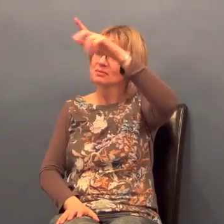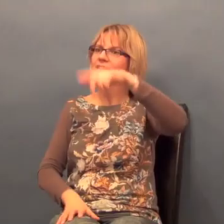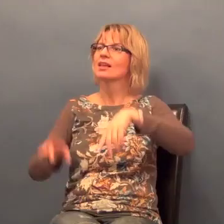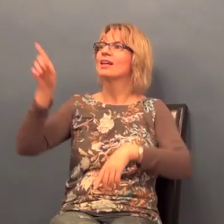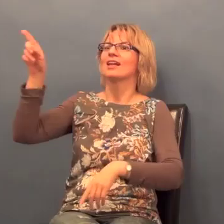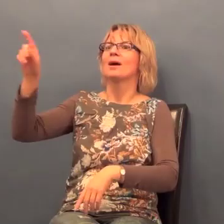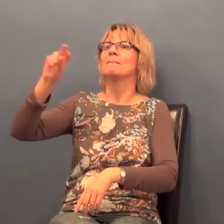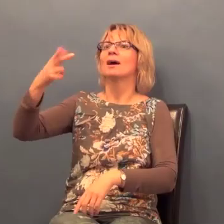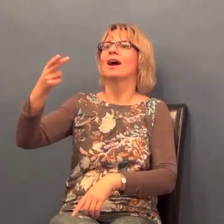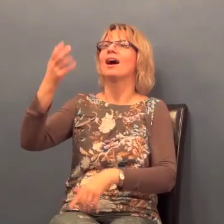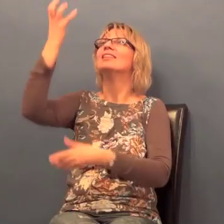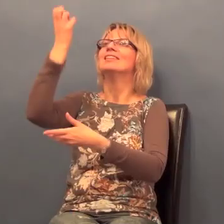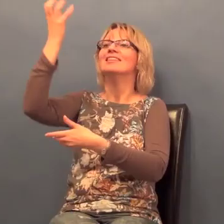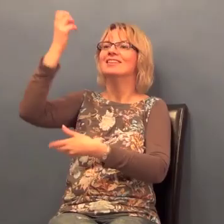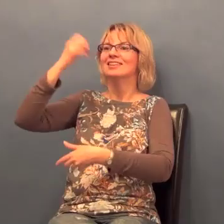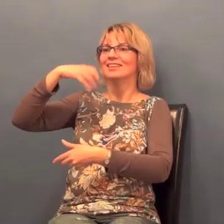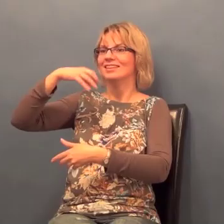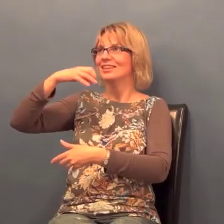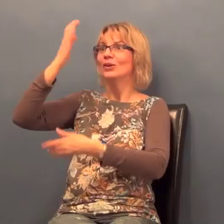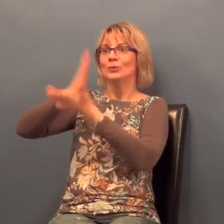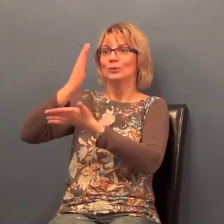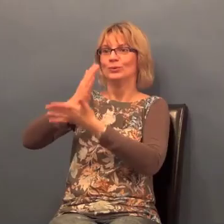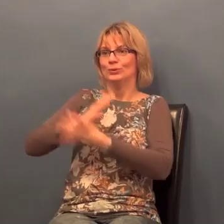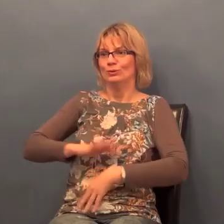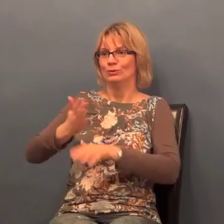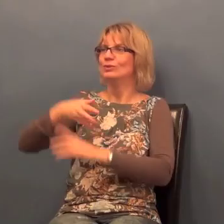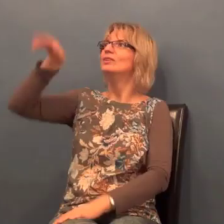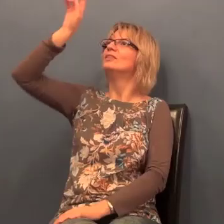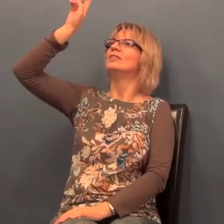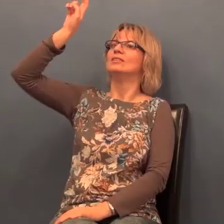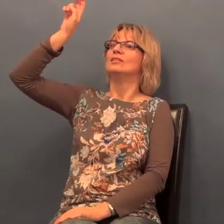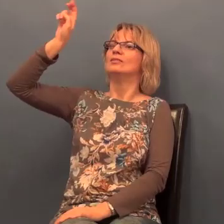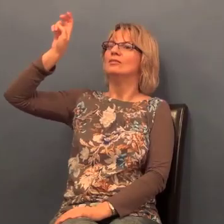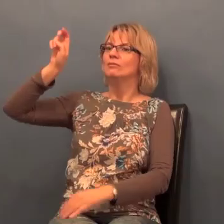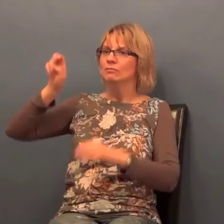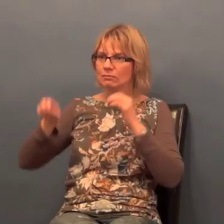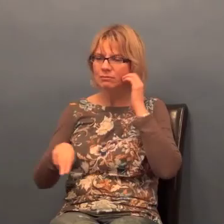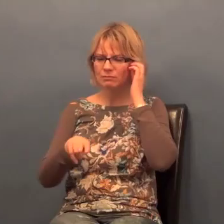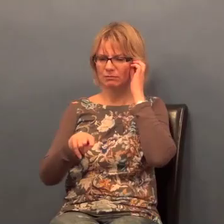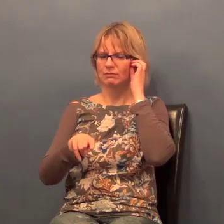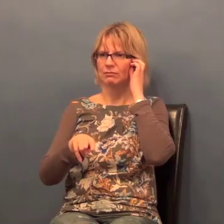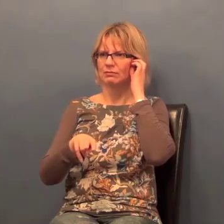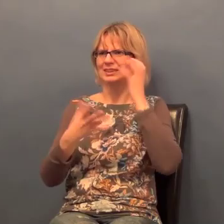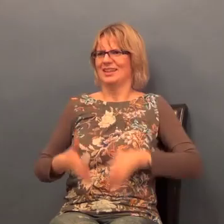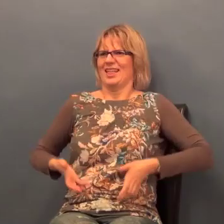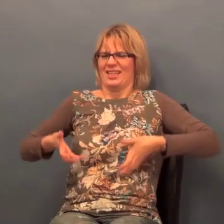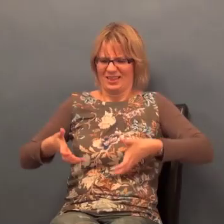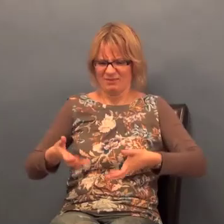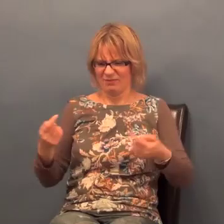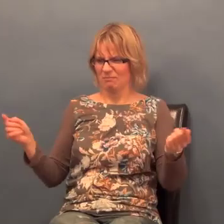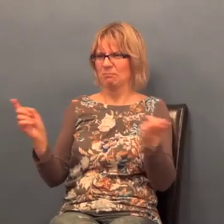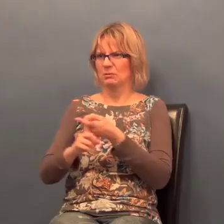Mężczyzna skończył zrywać owoce i schodzi z drzewa. Widzi, że coś się nie zgadza.